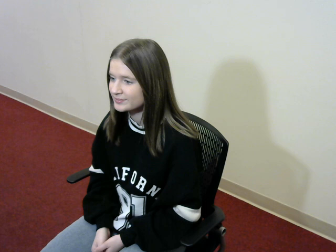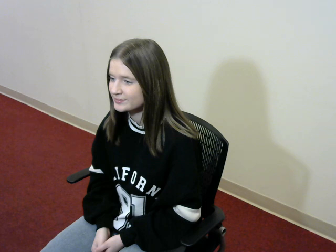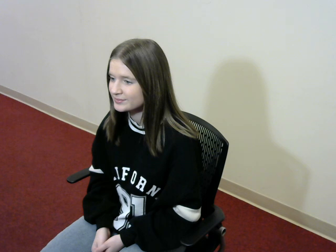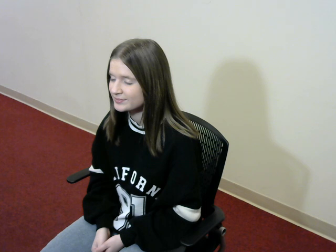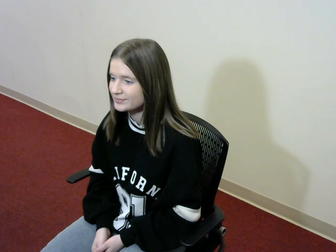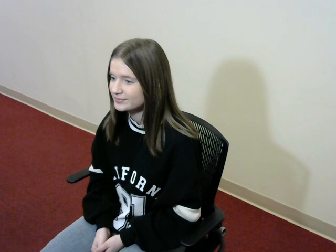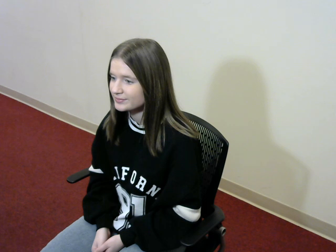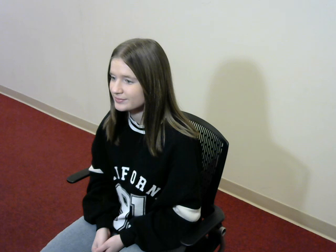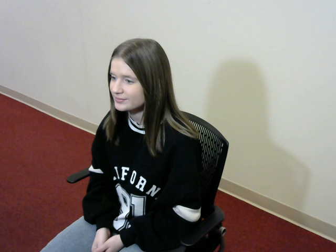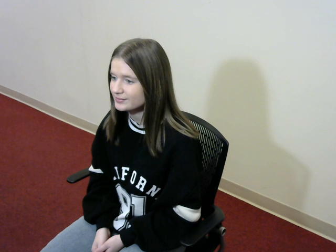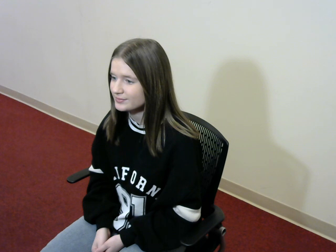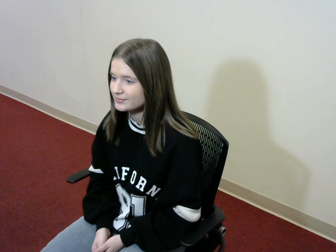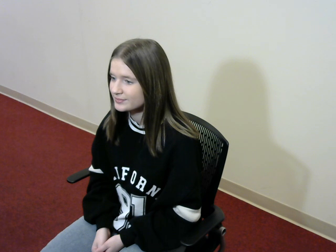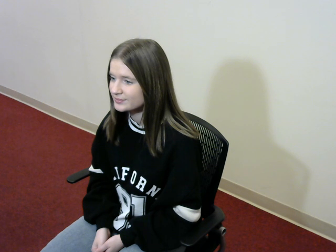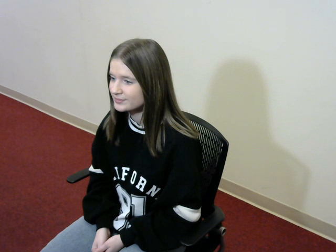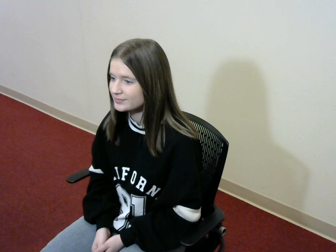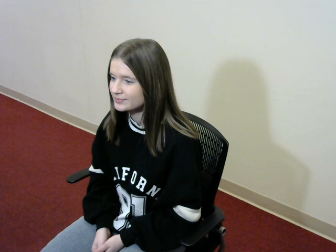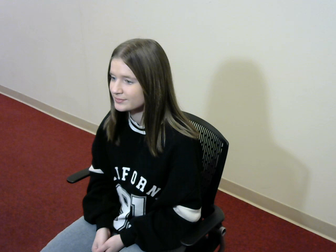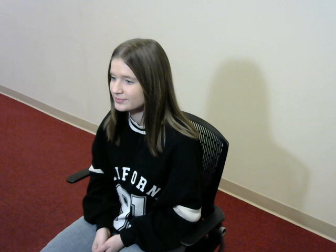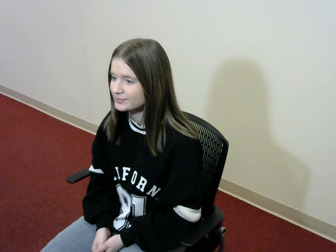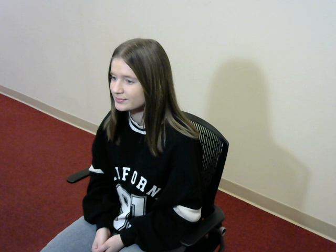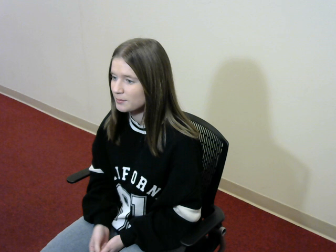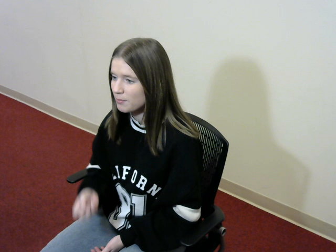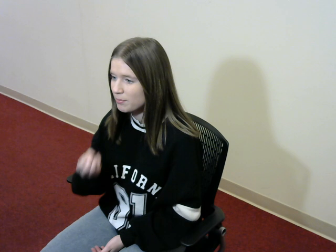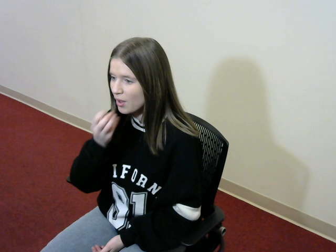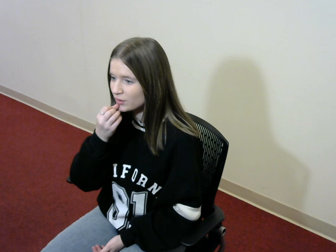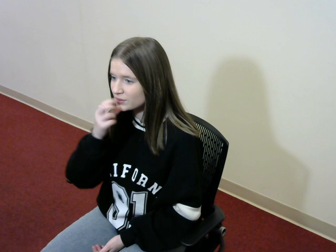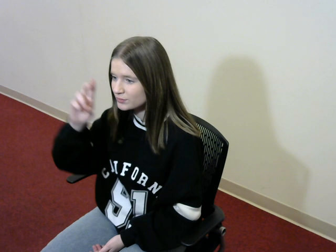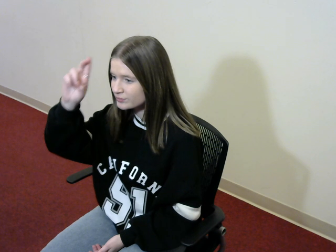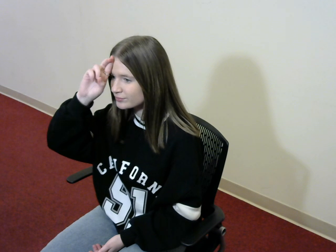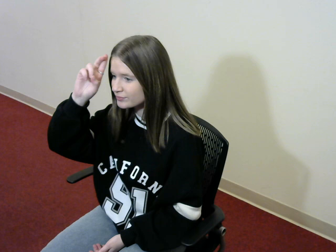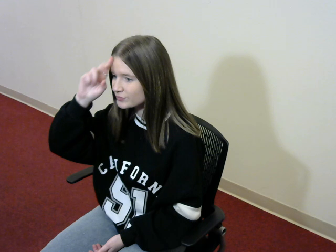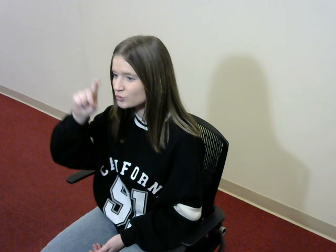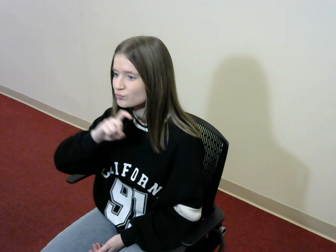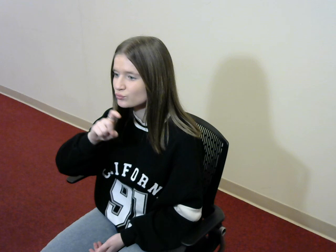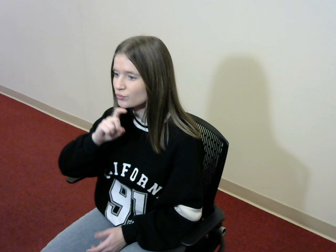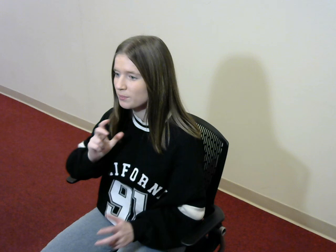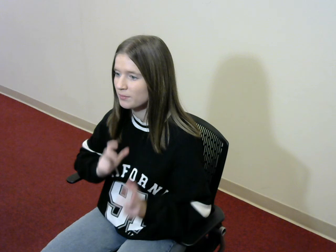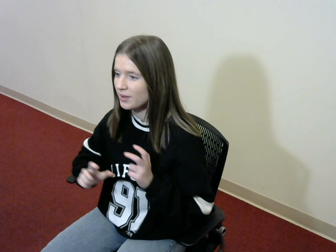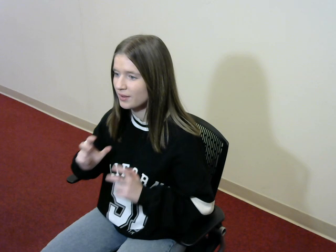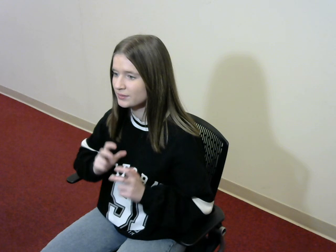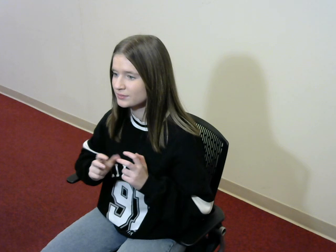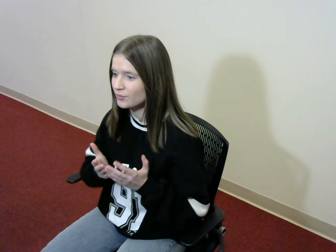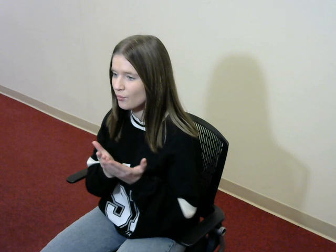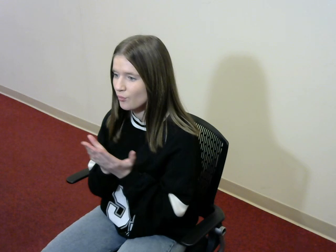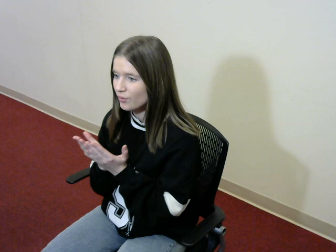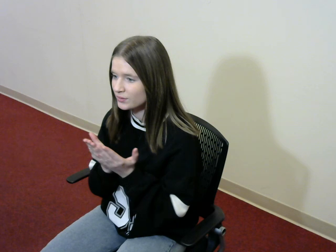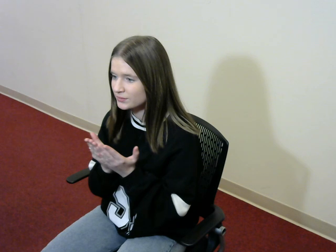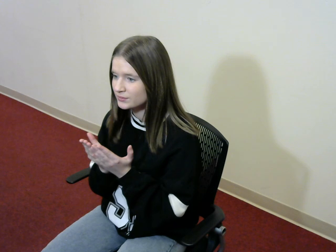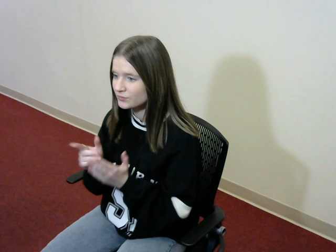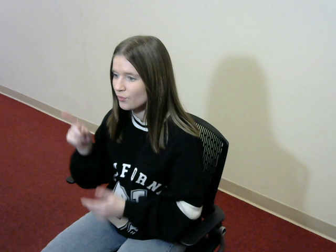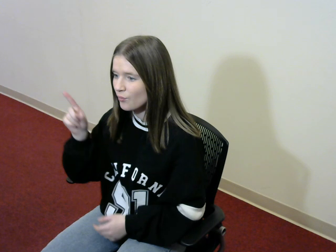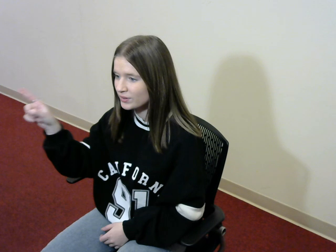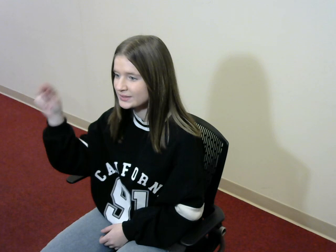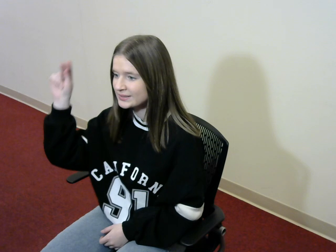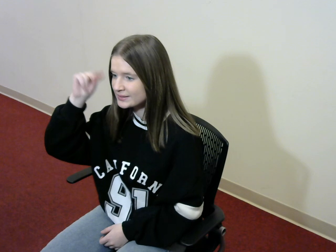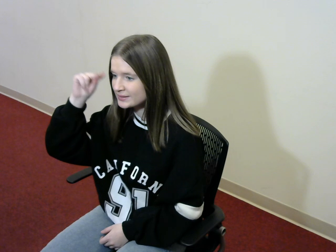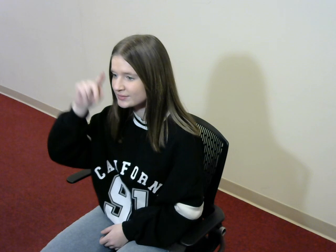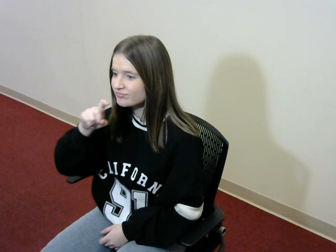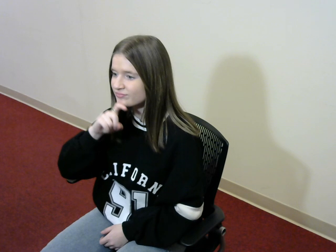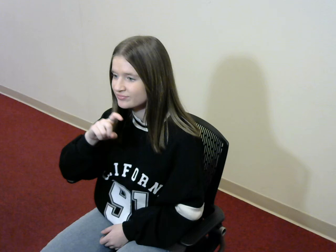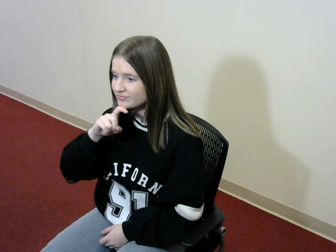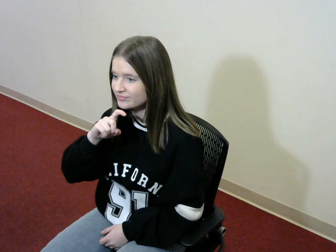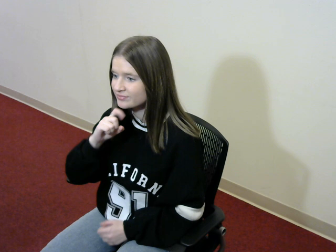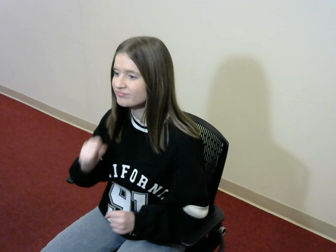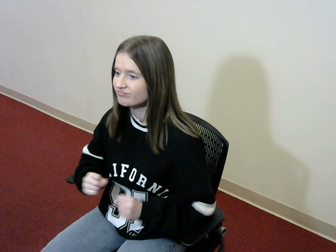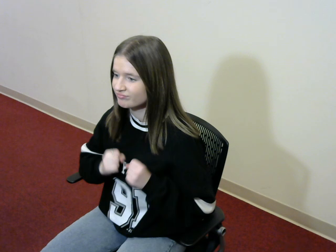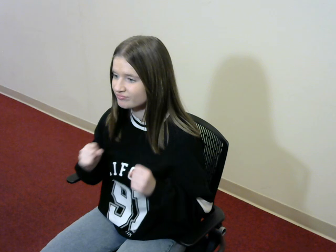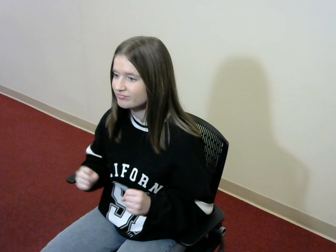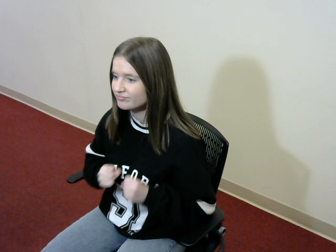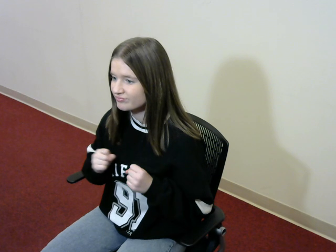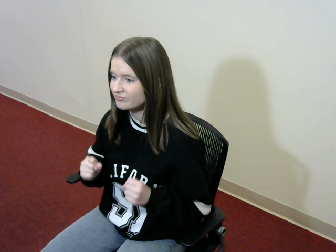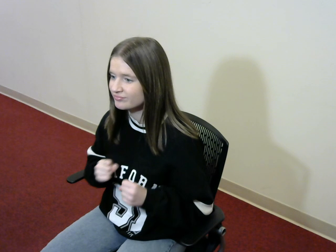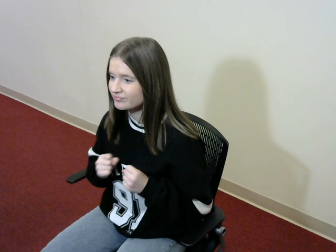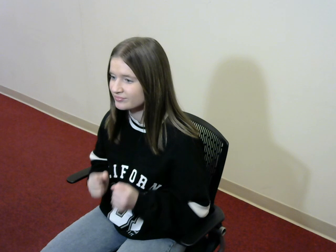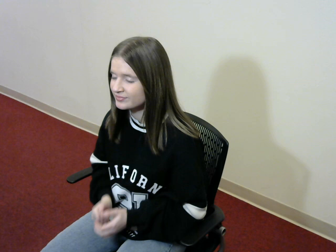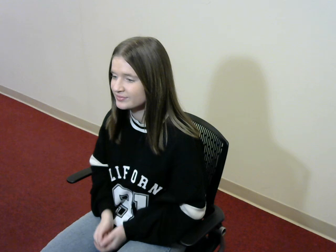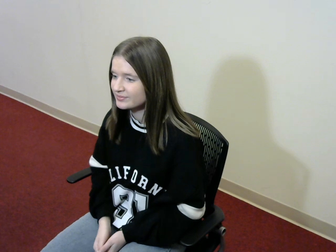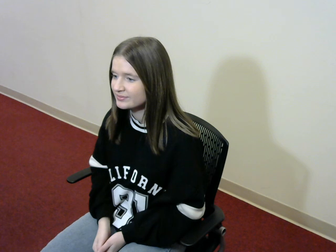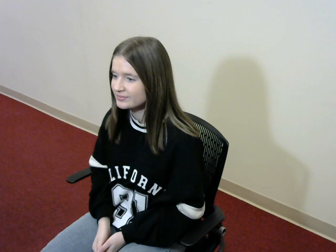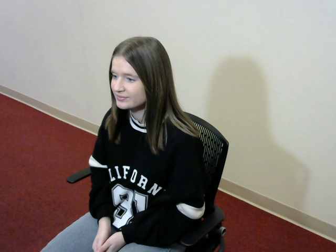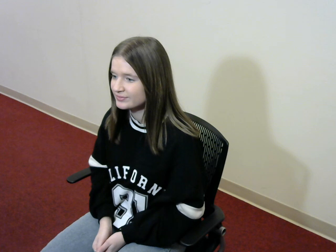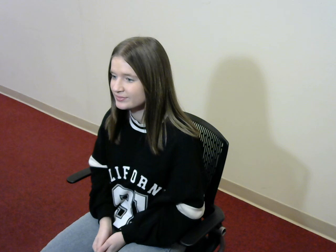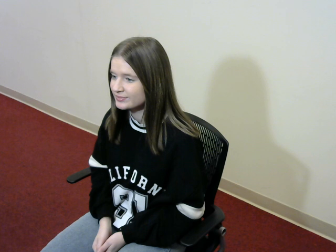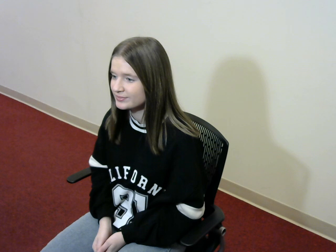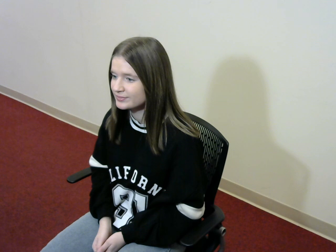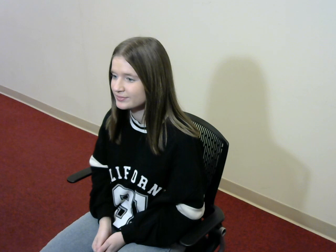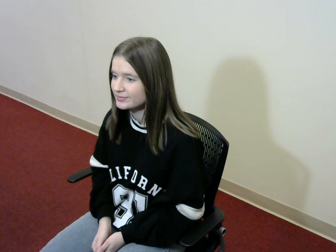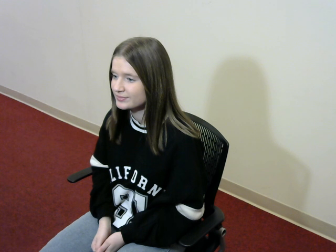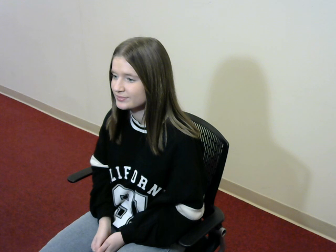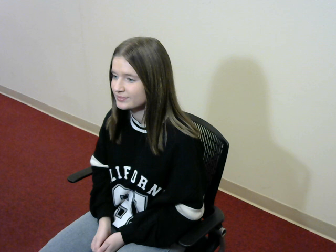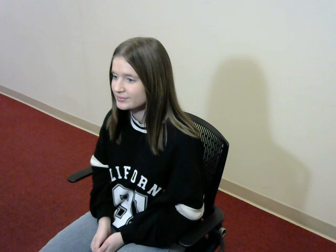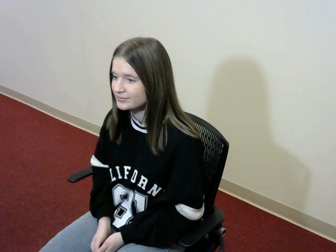Bakı Dövlət Universitetində oxuyan o tələbə çalışqandır